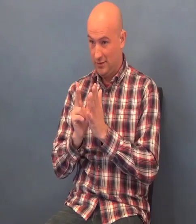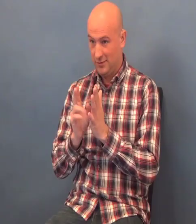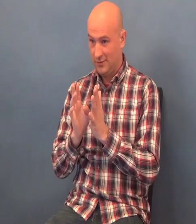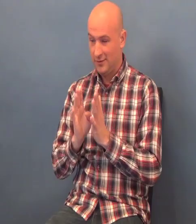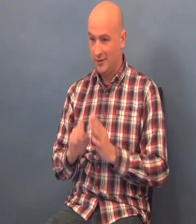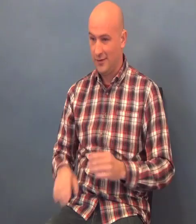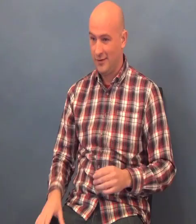Dziewiętnasta.